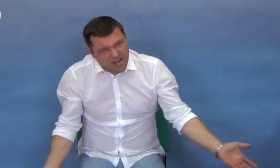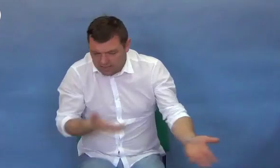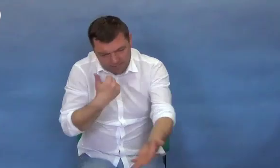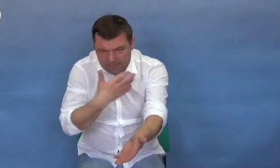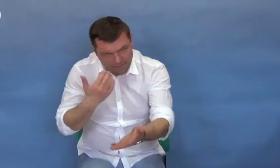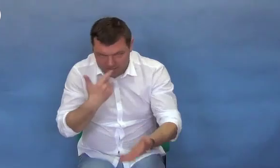Nie ma, nie ma...